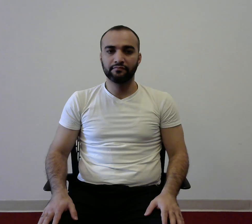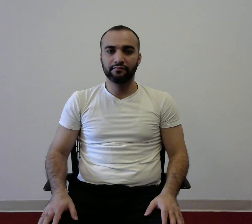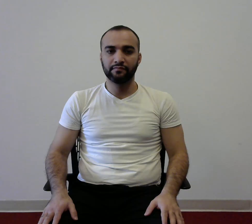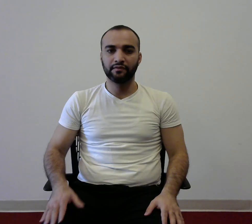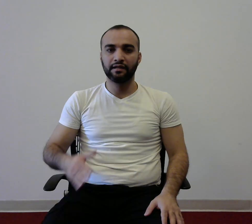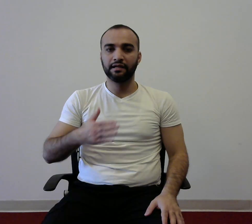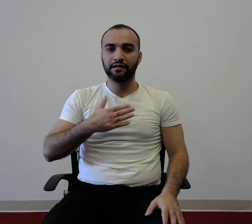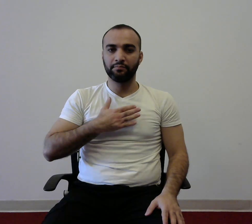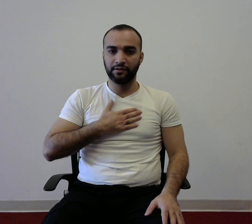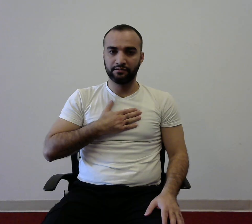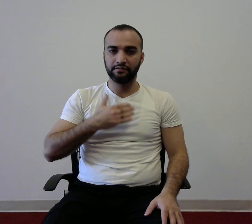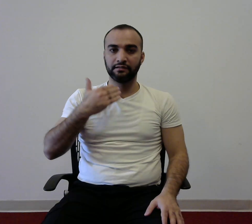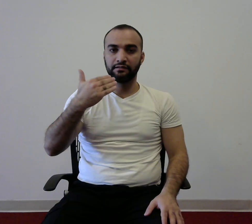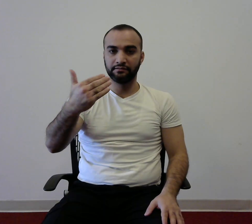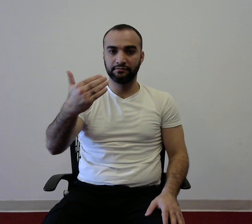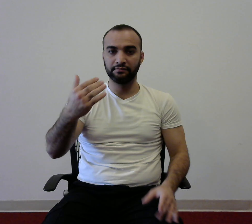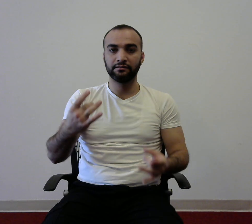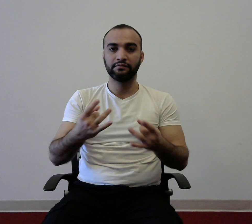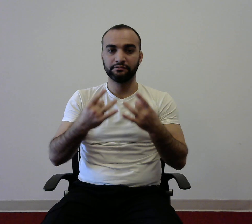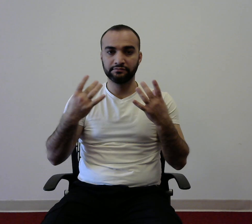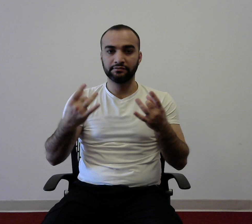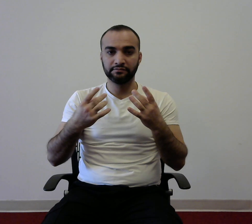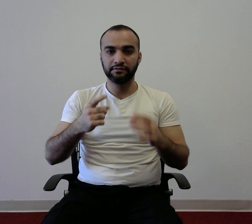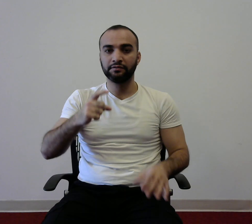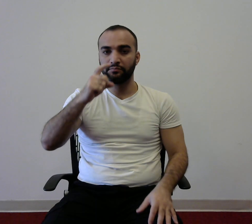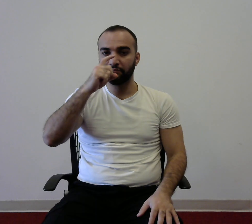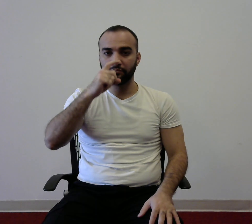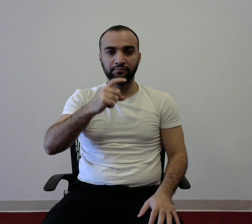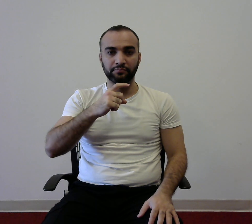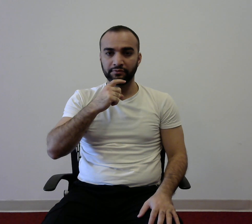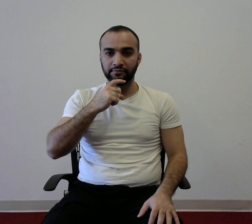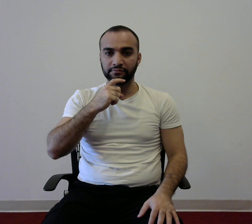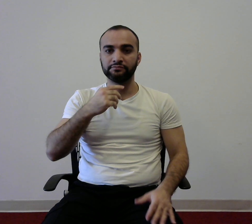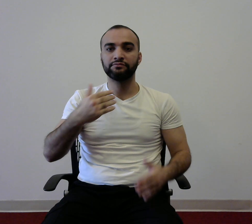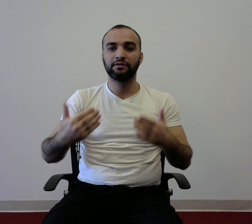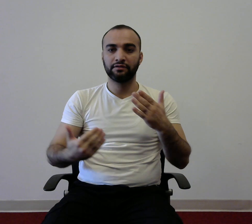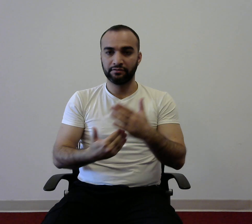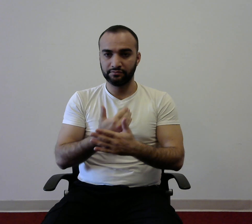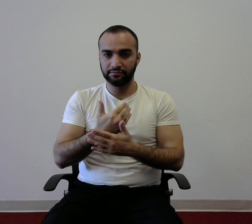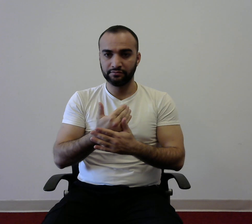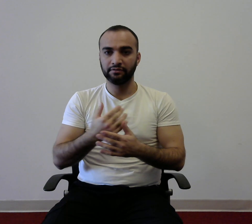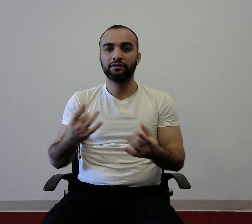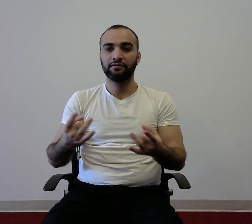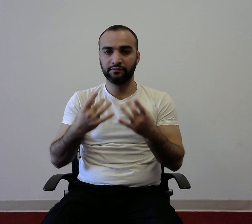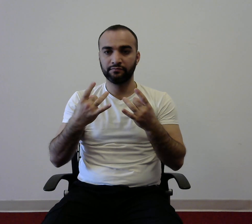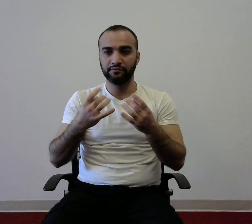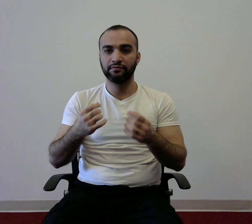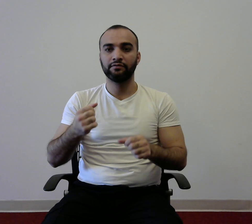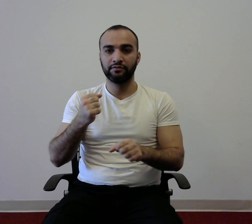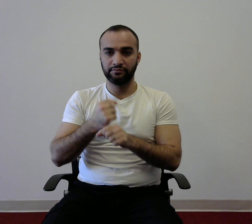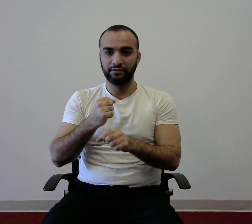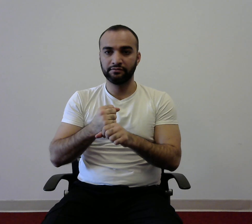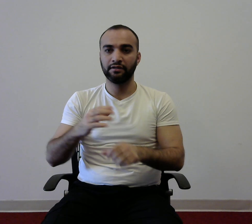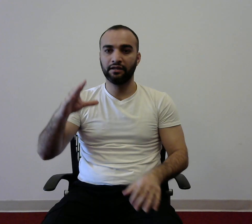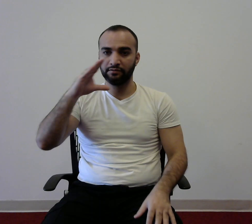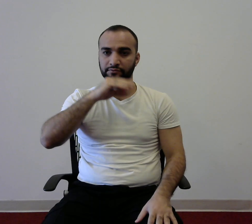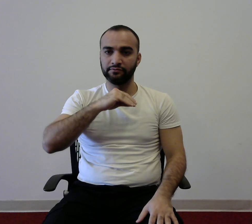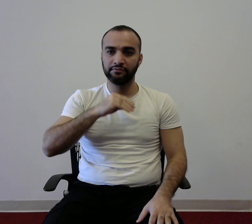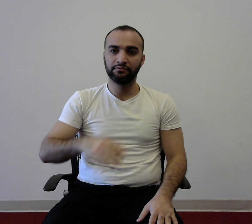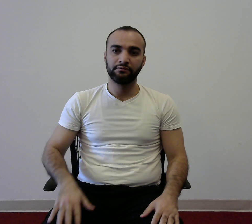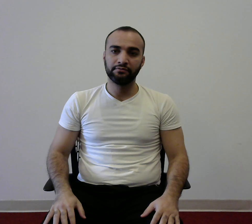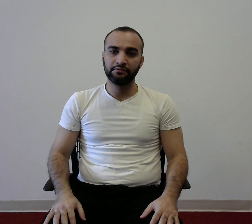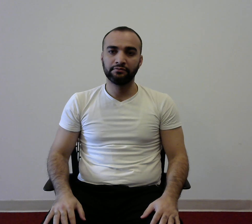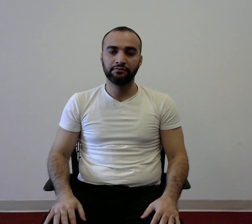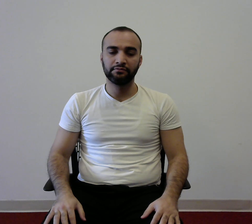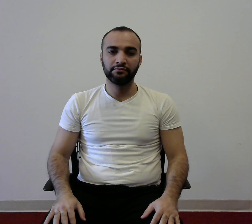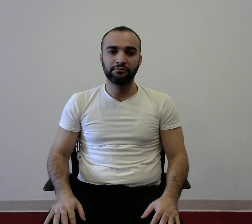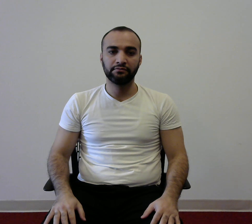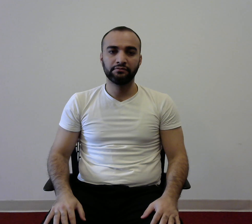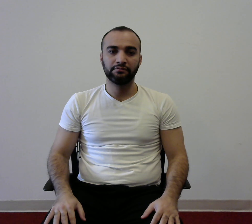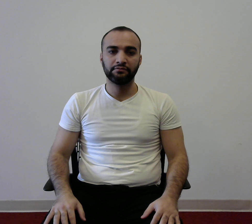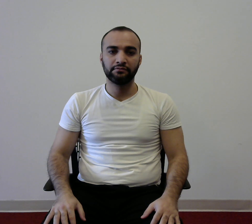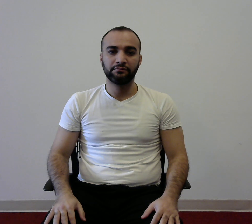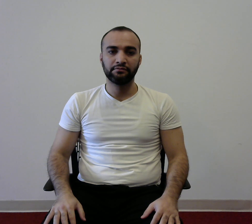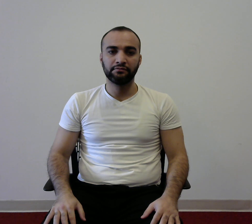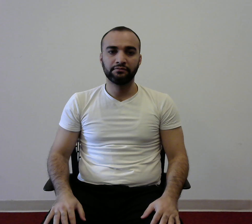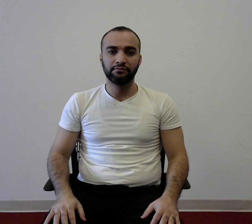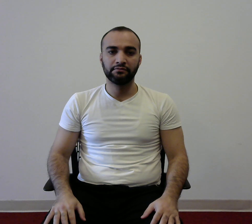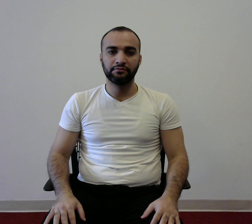Mən sizin dediklərinizi başa düşmədim, yenidən izah edə bilərsinizmi?